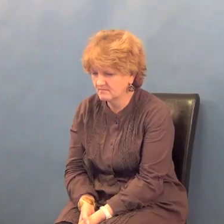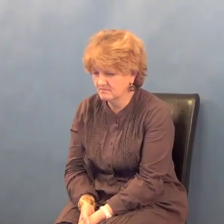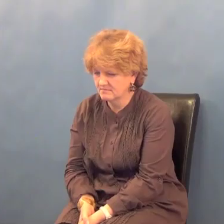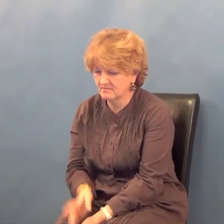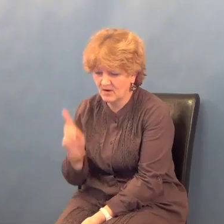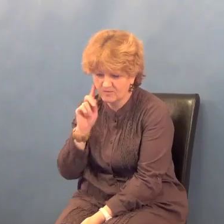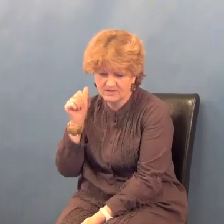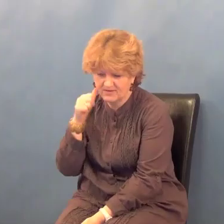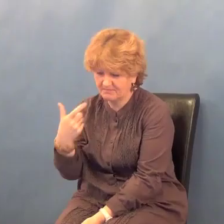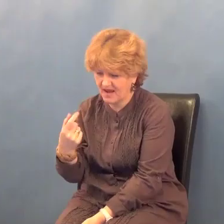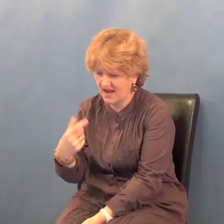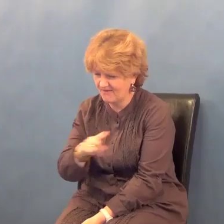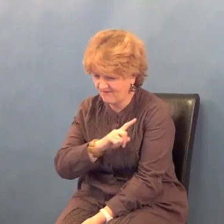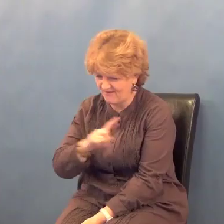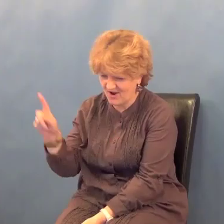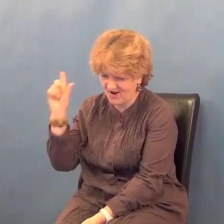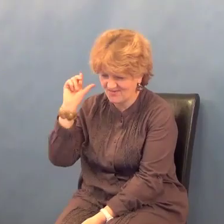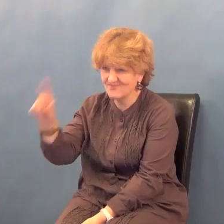Para, czyli chłopak i dziewczyna, nie może iść.